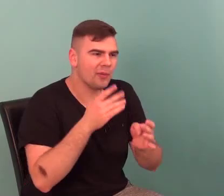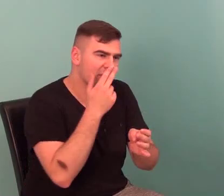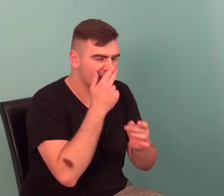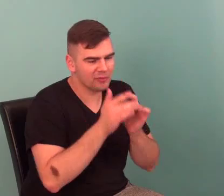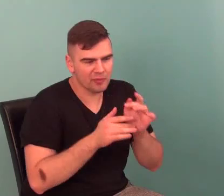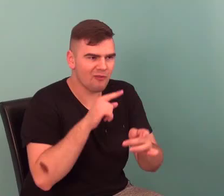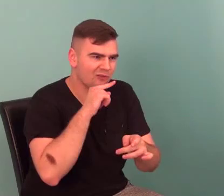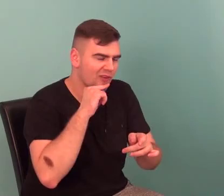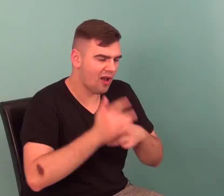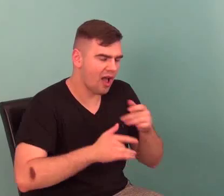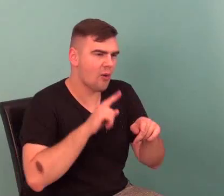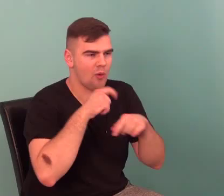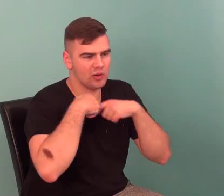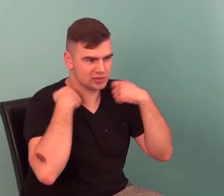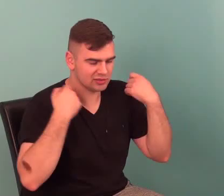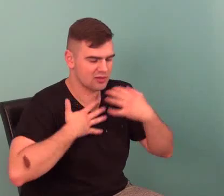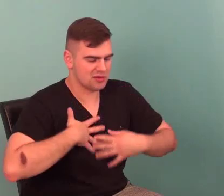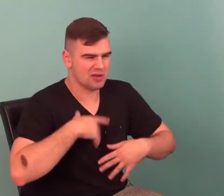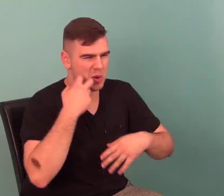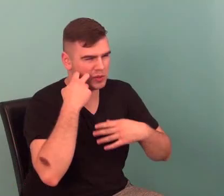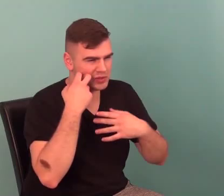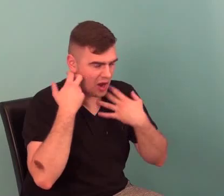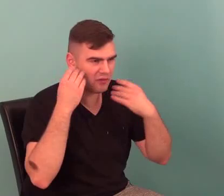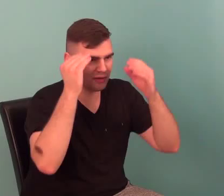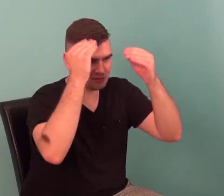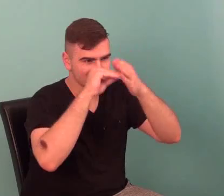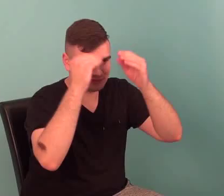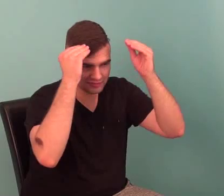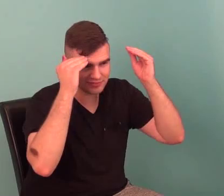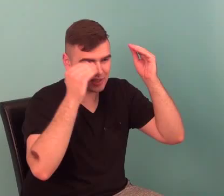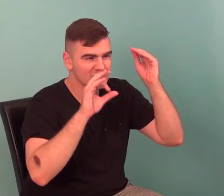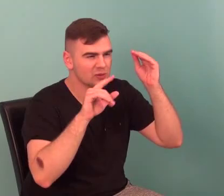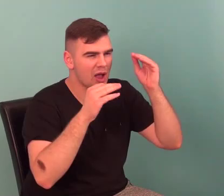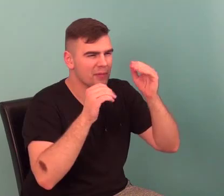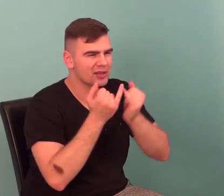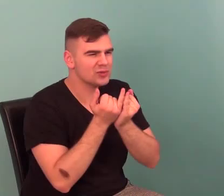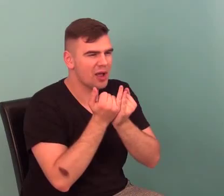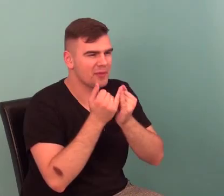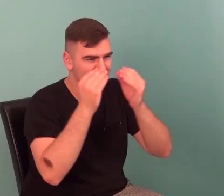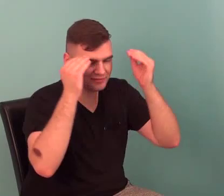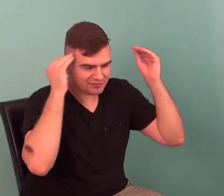Jedzie na czerwonym rowerze, ma różową chustkę zawiniętą na szyi, jakieś różowe ubranie, a na głowie taki słomiany kapelusz.